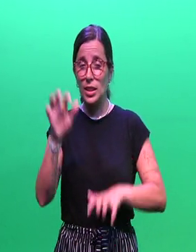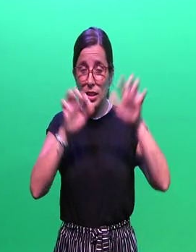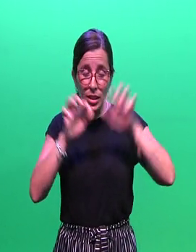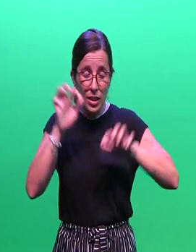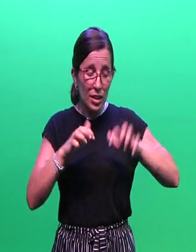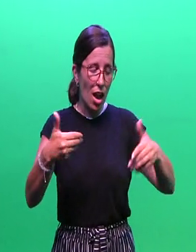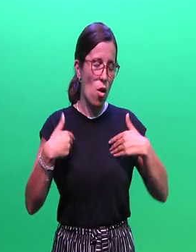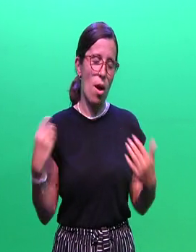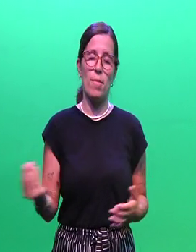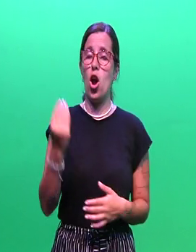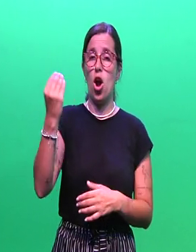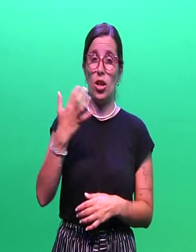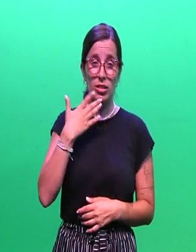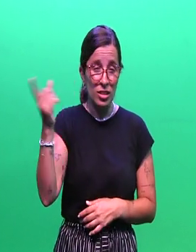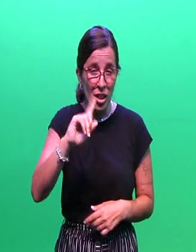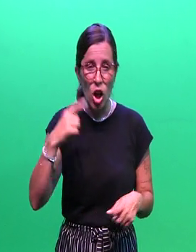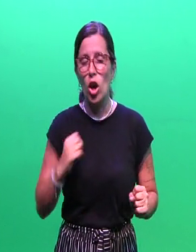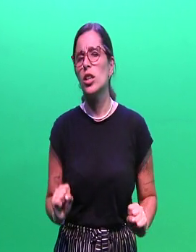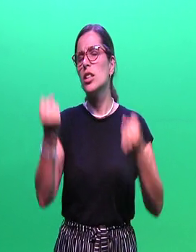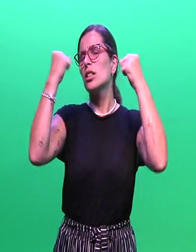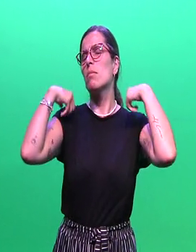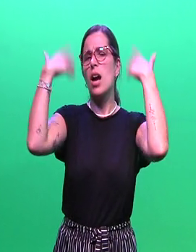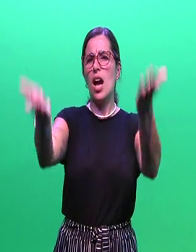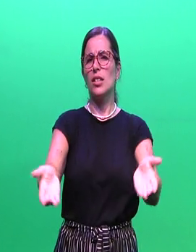Si em rasco estic millor, si no ho faig encara estic més estressada.